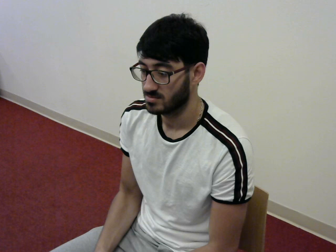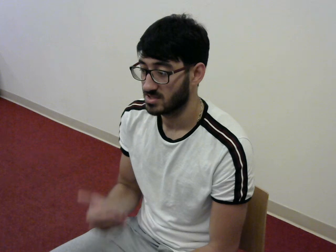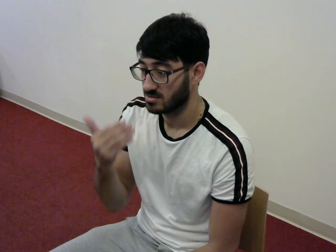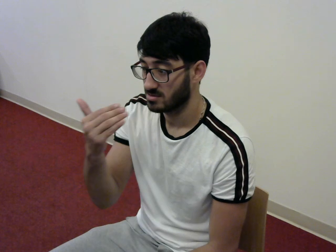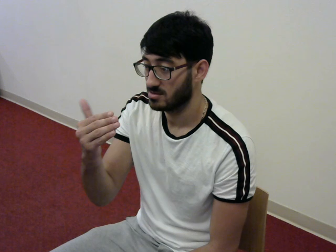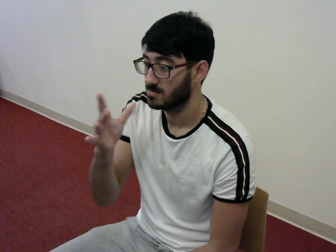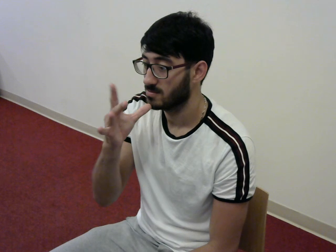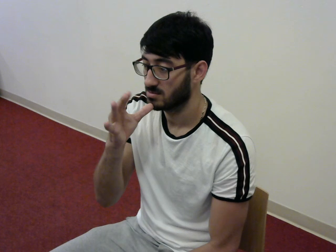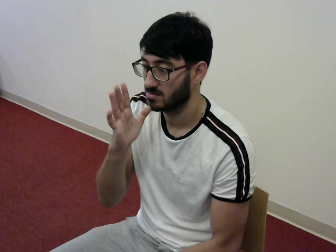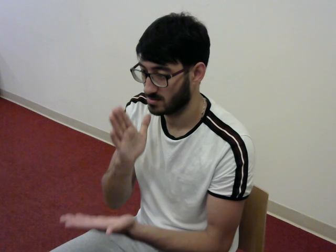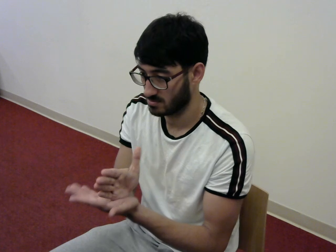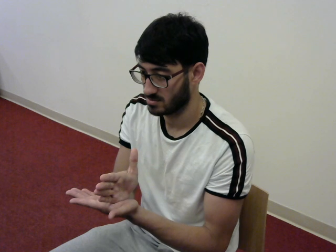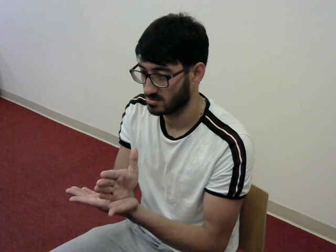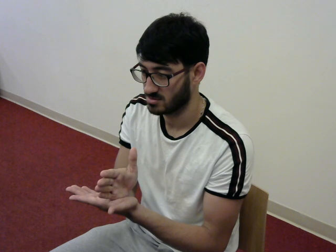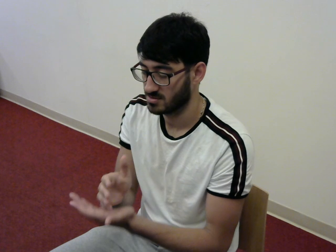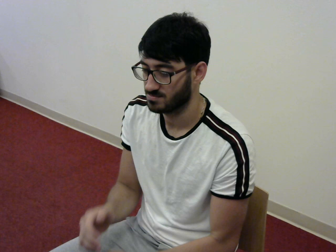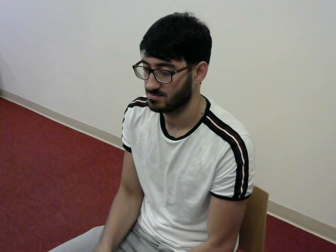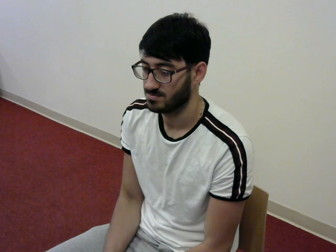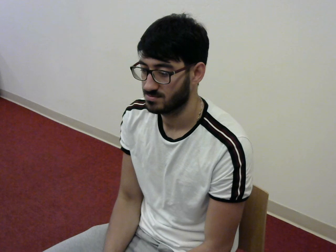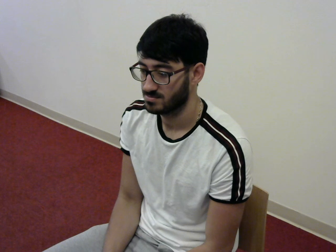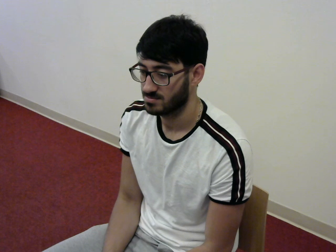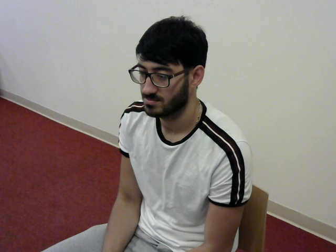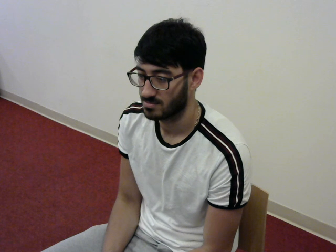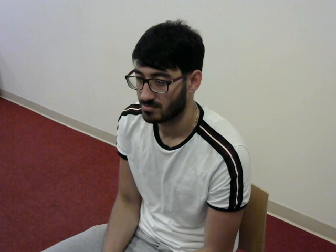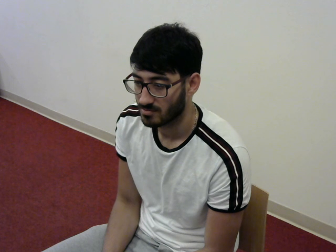Sizin vaxtınız var?